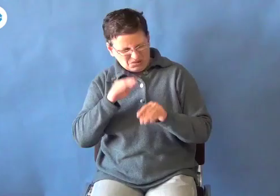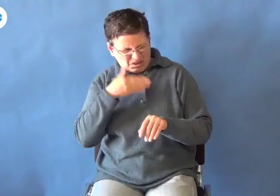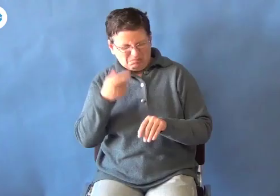Można...